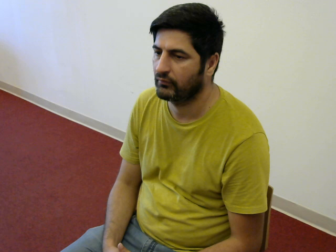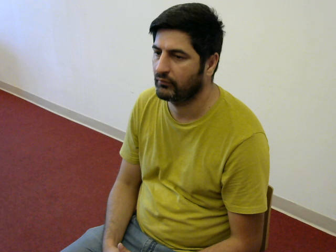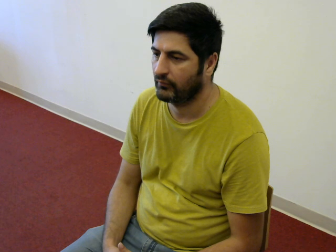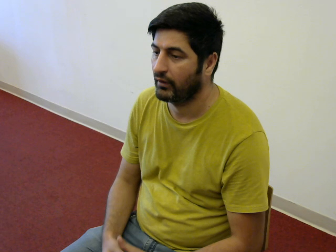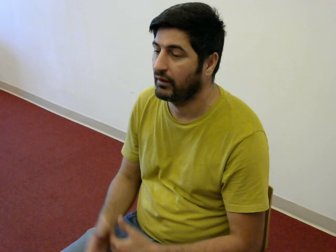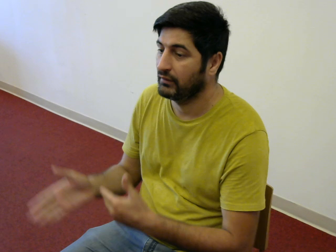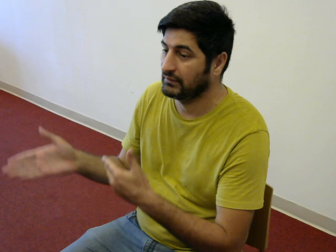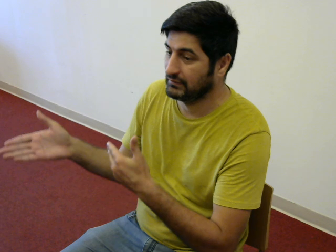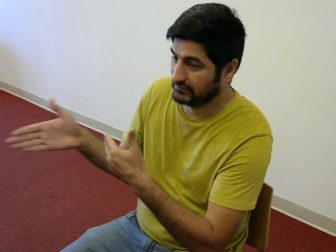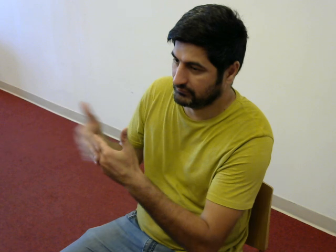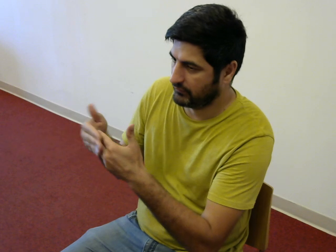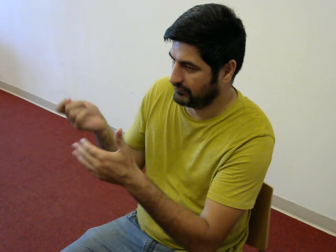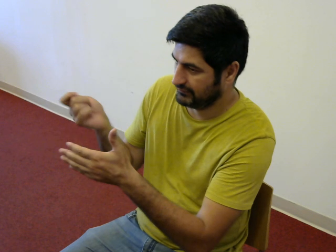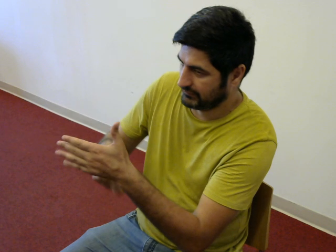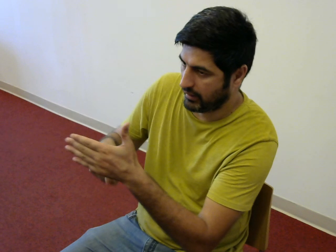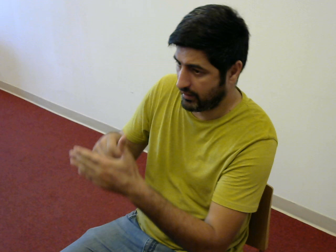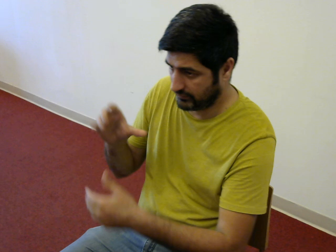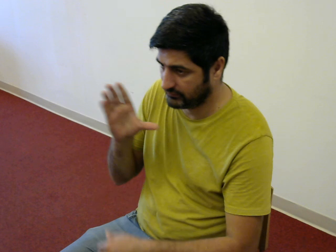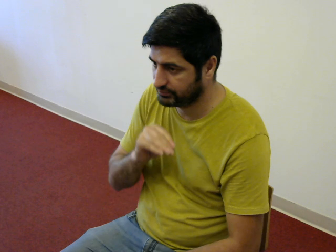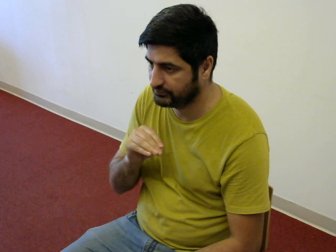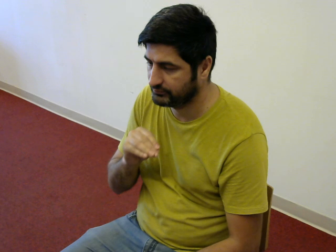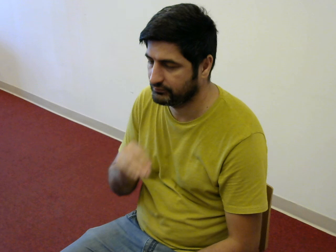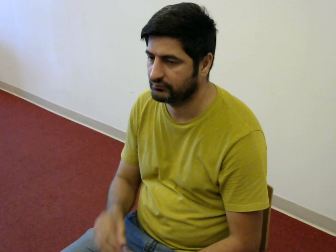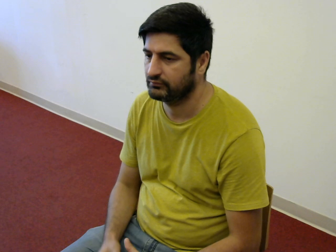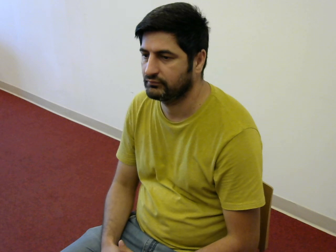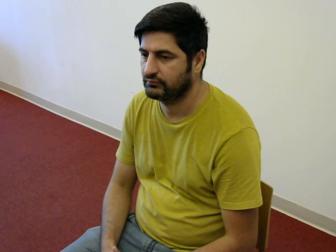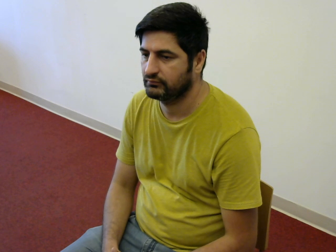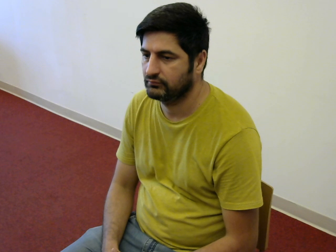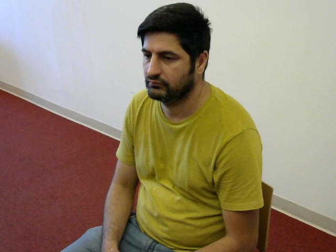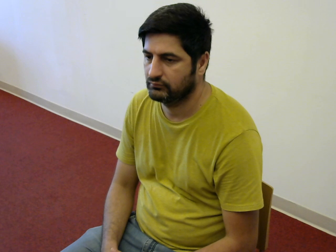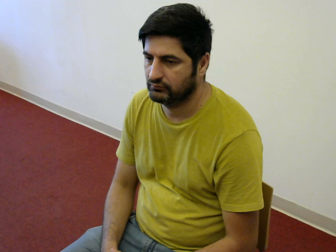Qapını bağlaya bilərsinizmi?